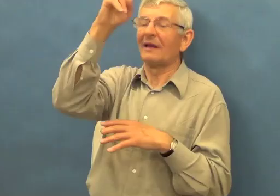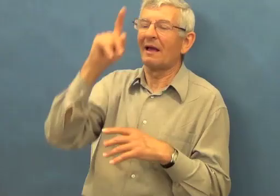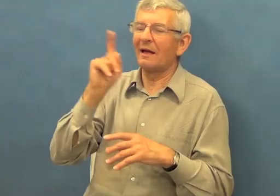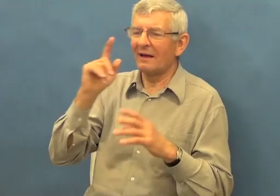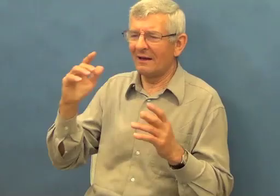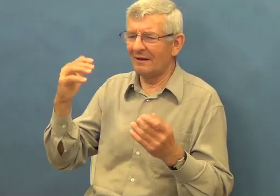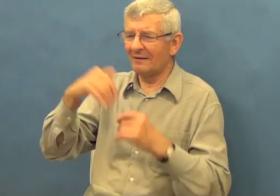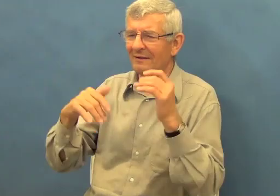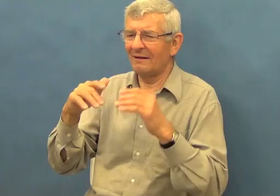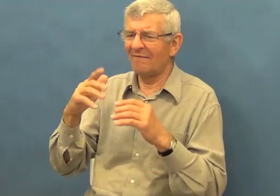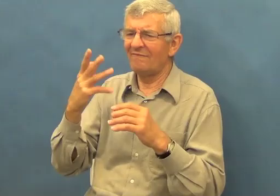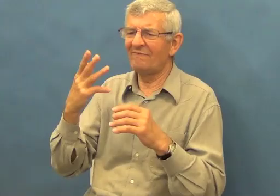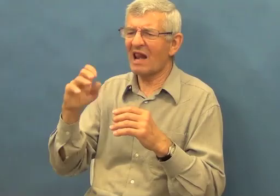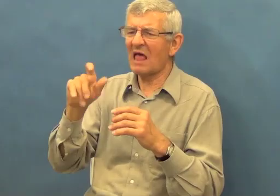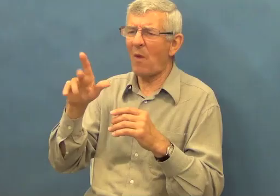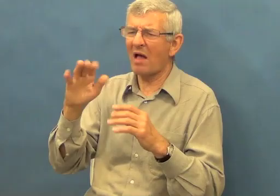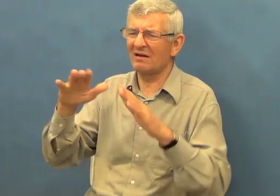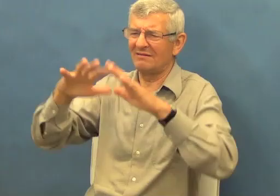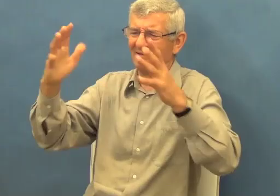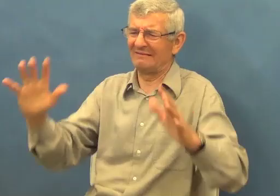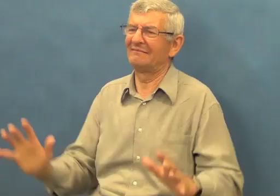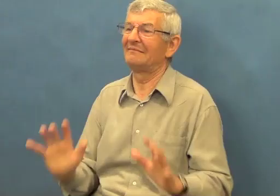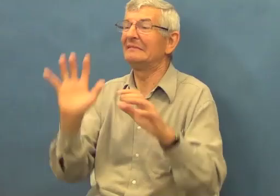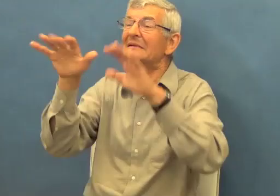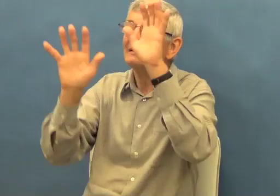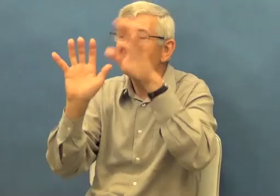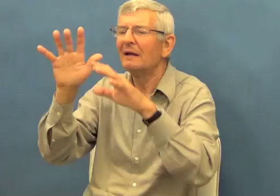Chłopiec wspina się na wierzchołek gór.